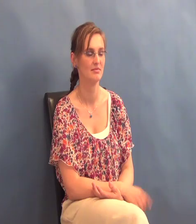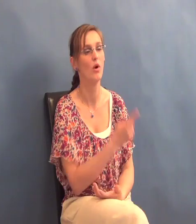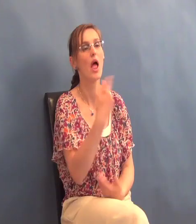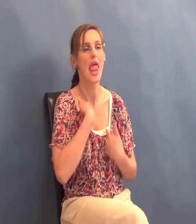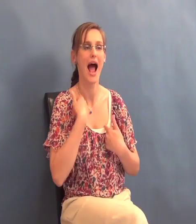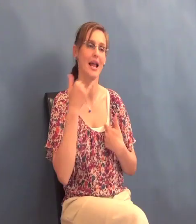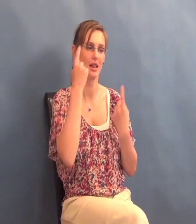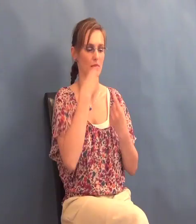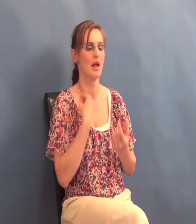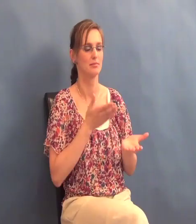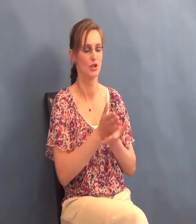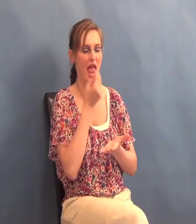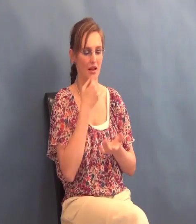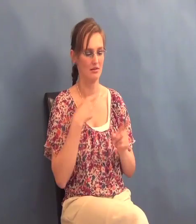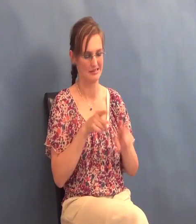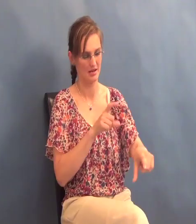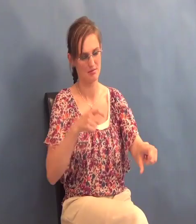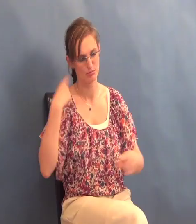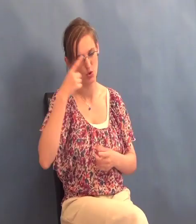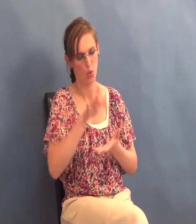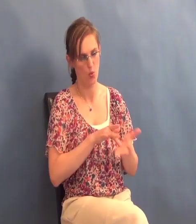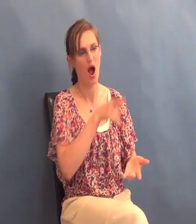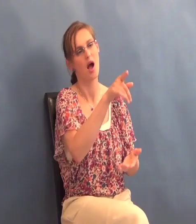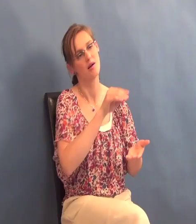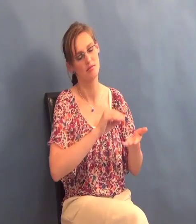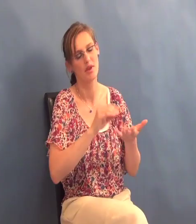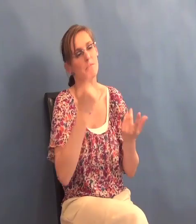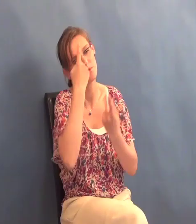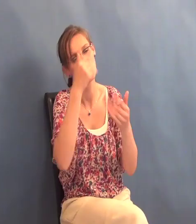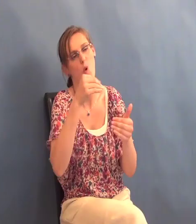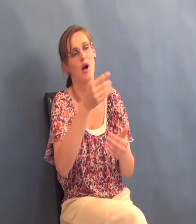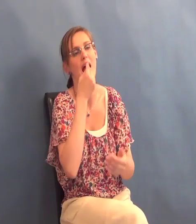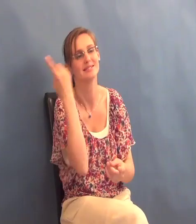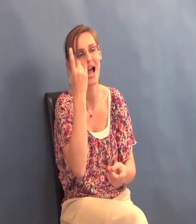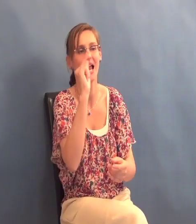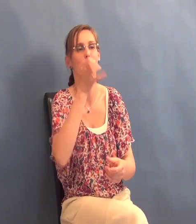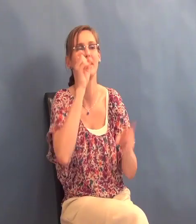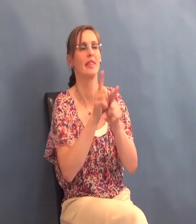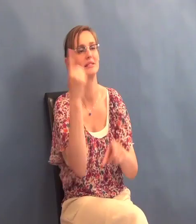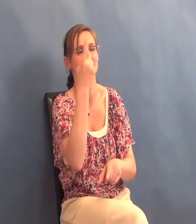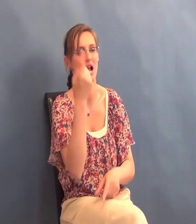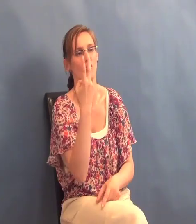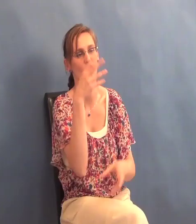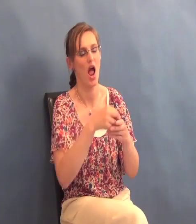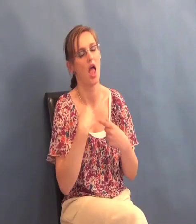Ja inaczej myślę - że przez jedzenie, tak jak pokazuje znak, że jedzenie jest tłuste, a ty inaczej myślisz, że to może zakaz jedzenia i picia jednocześnie.